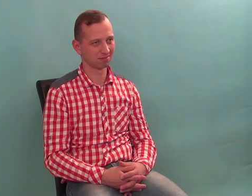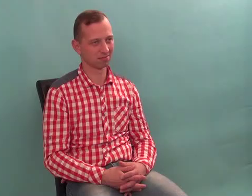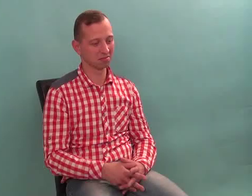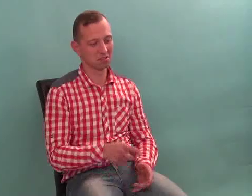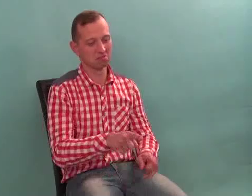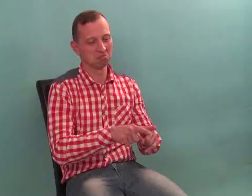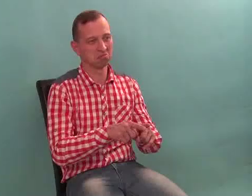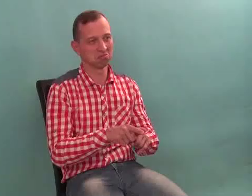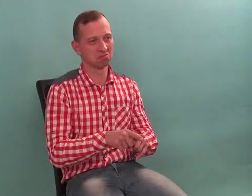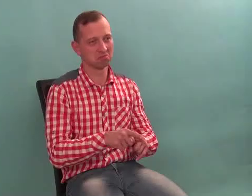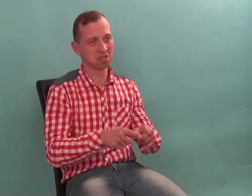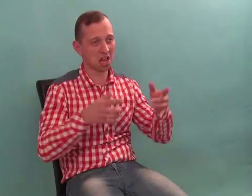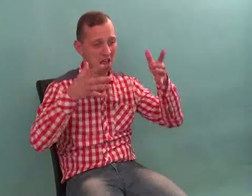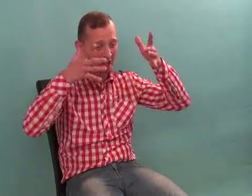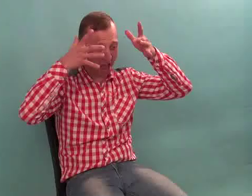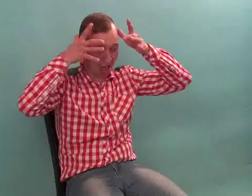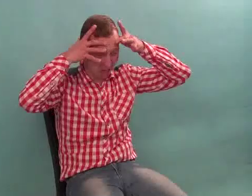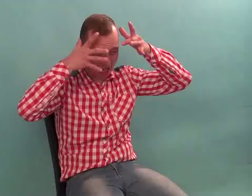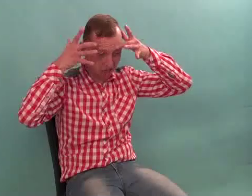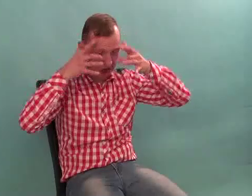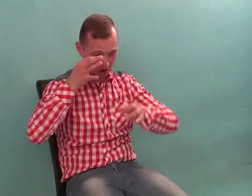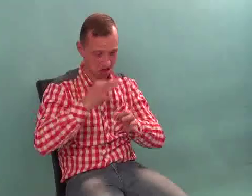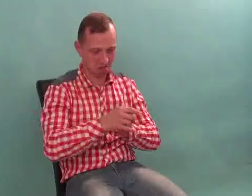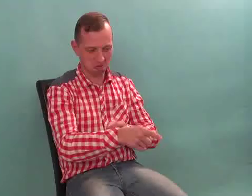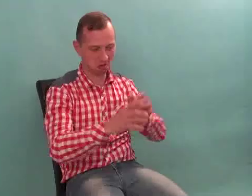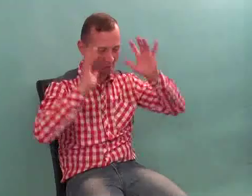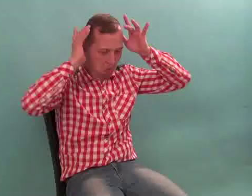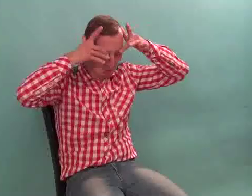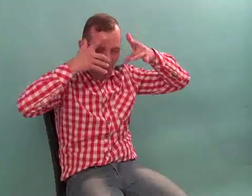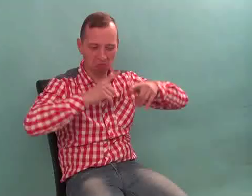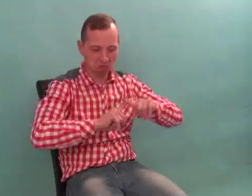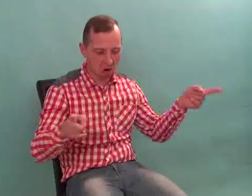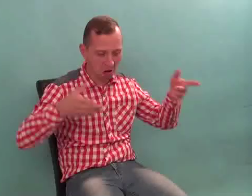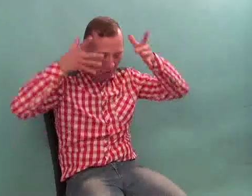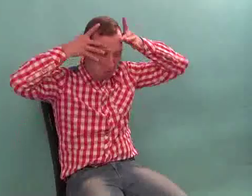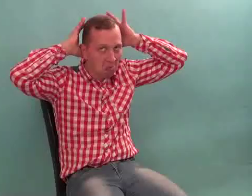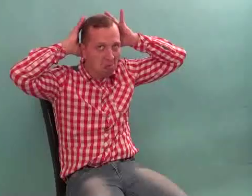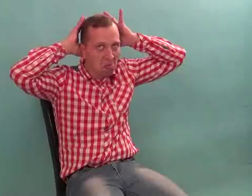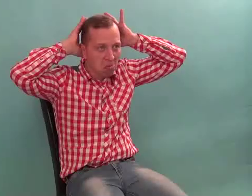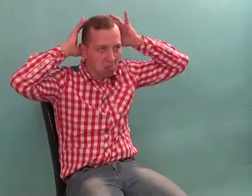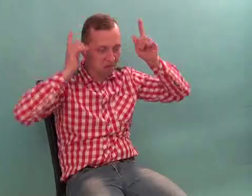Kask musi być dokładnie założony, nie może być byle jak, nie wolno tak.